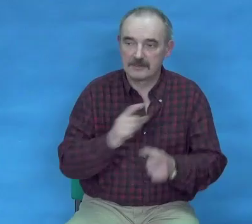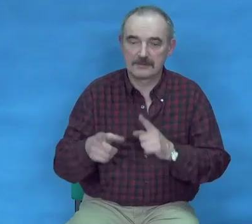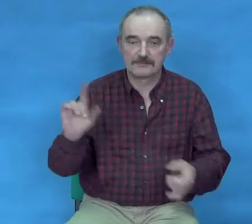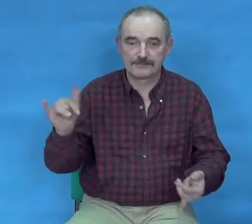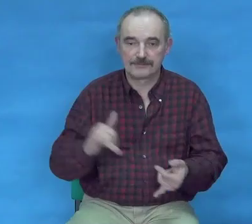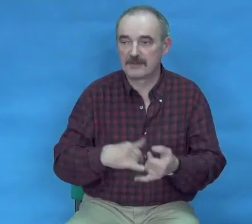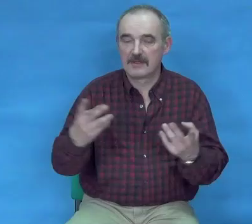Kończą rozmowę.